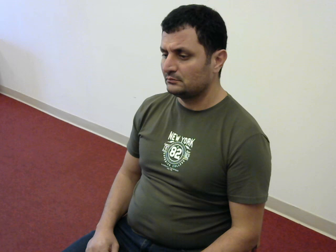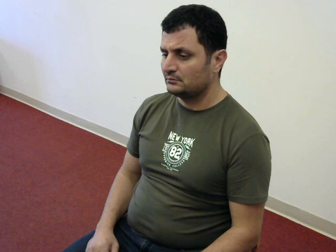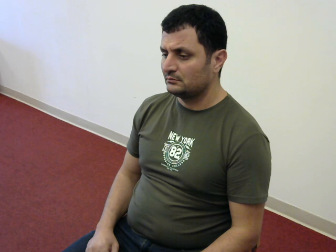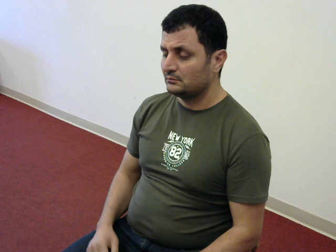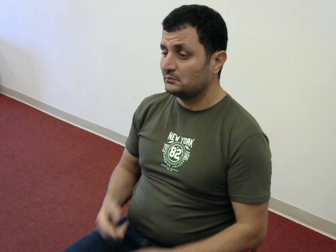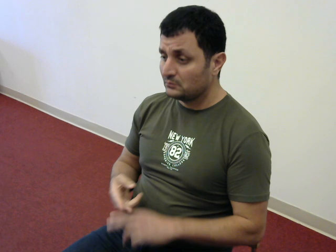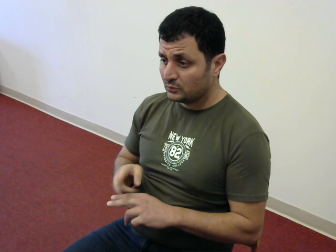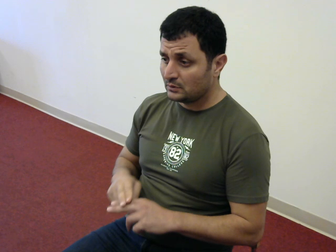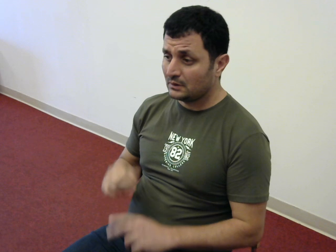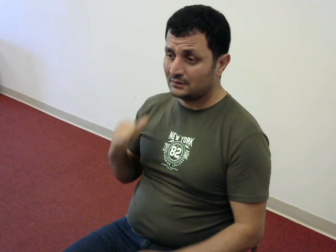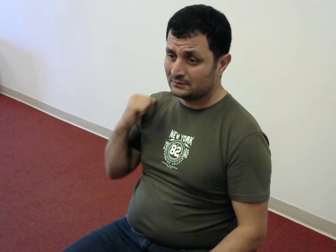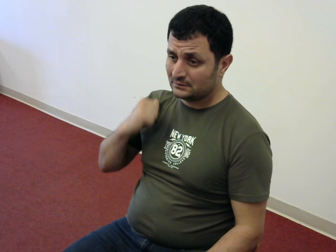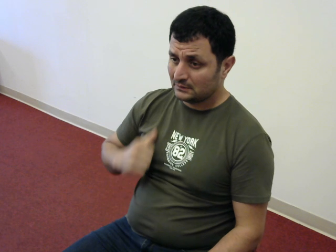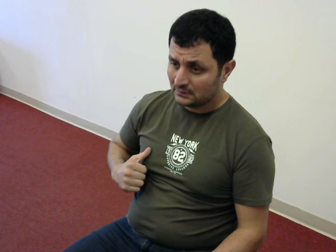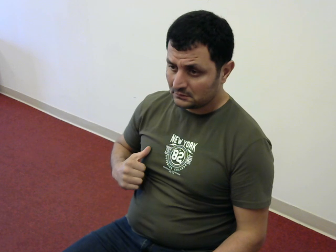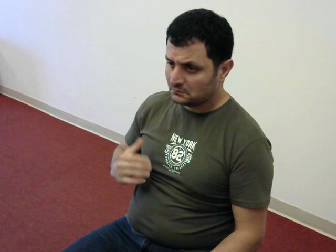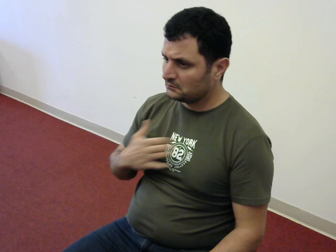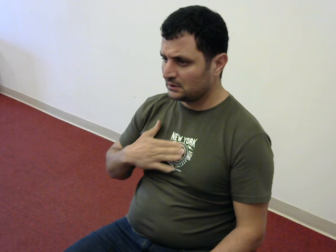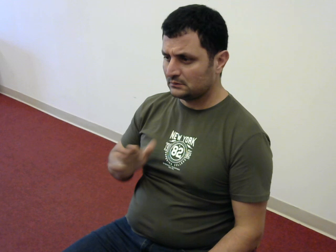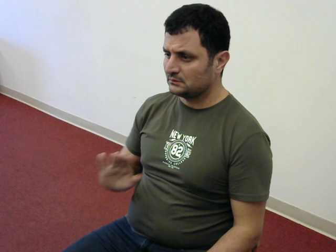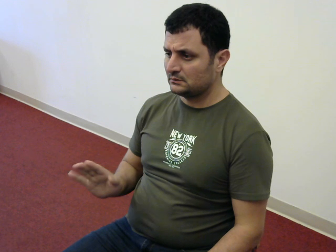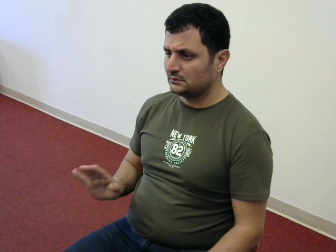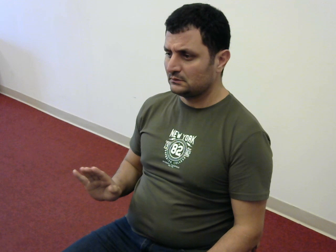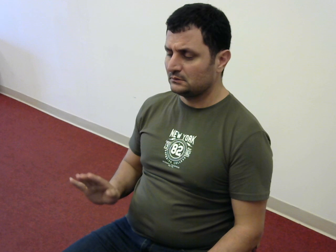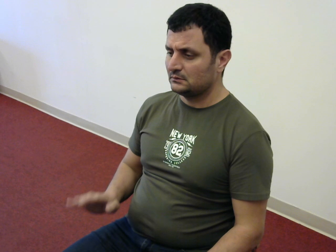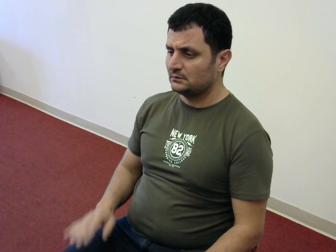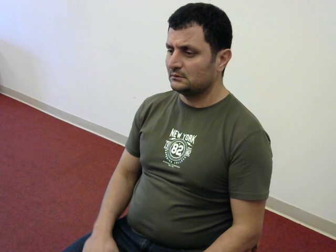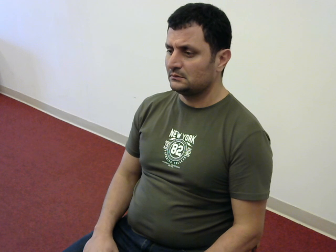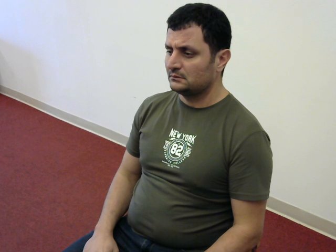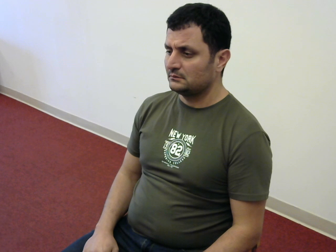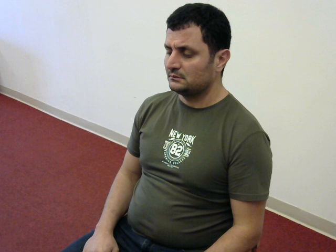Bu çanta mənim deyil